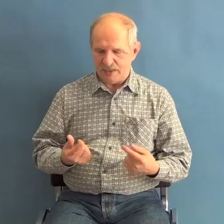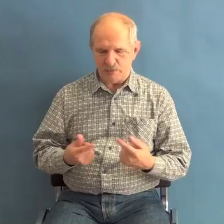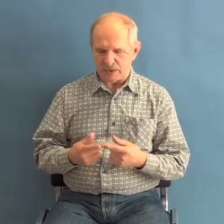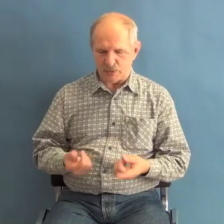Nie pasuje.